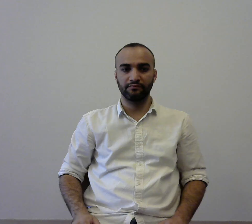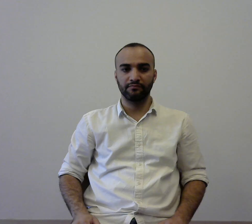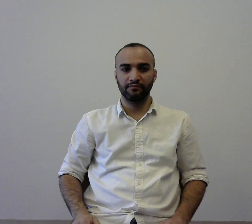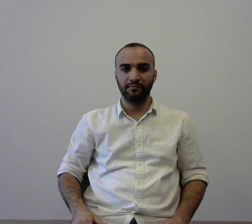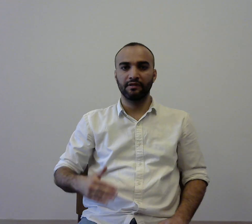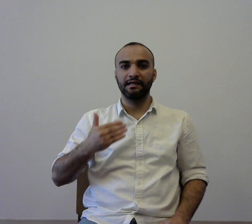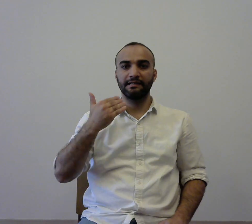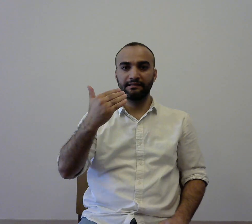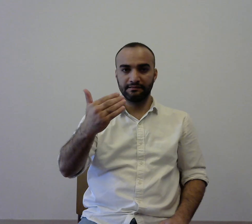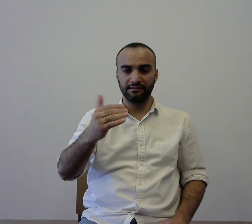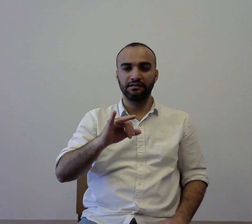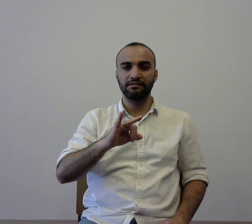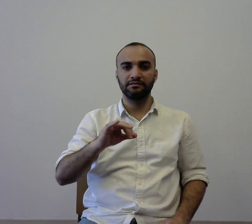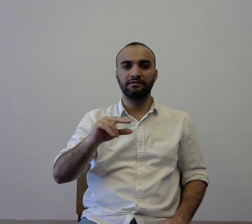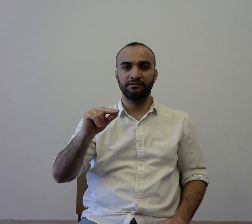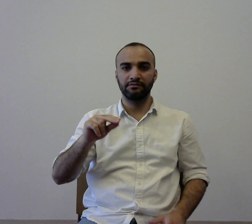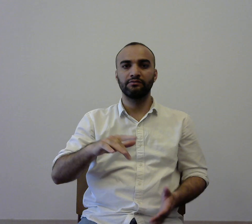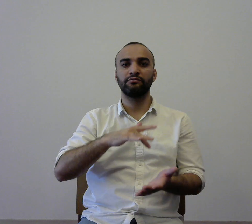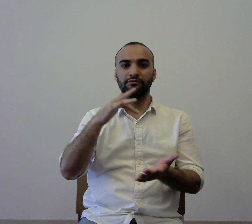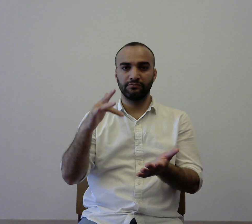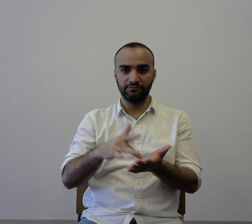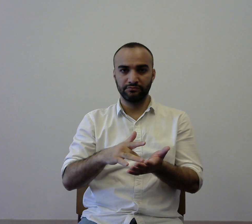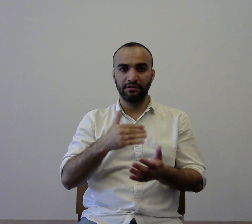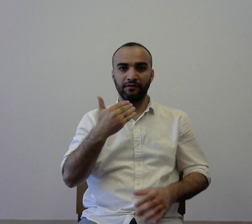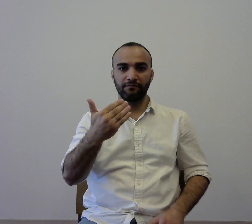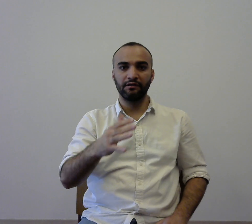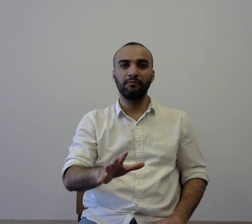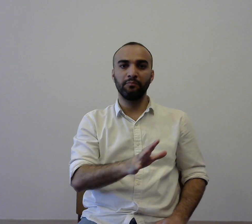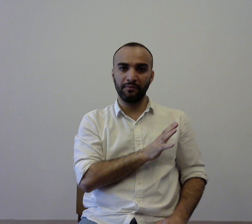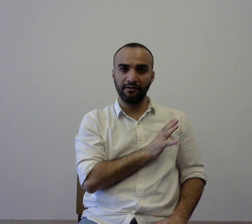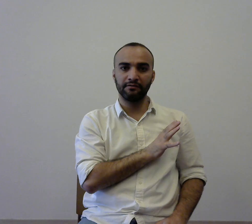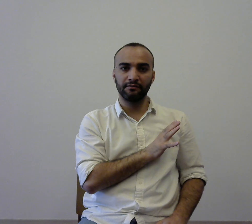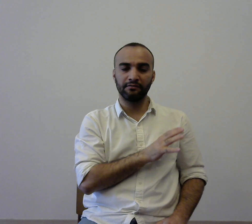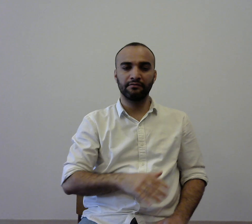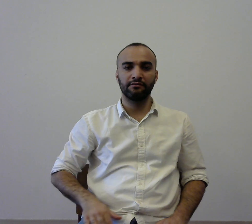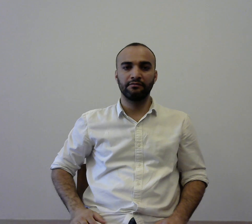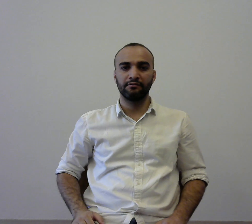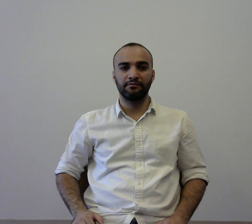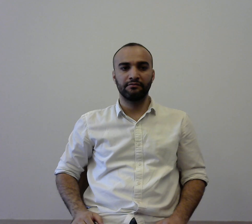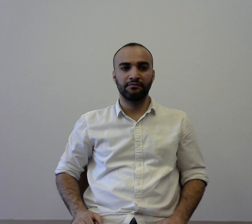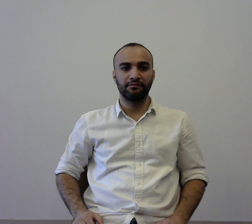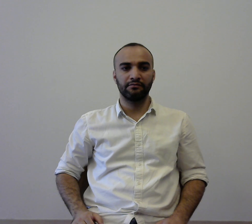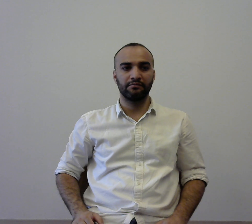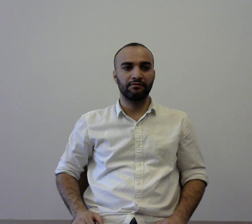Siz İçərişəhərdə olmusuz?